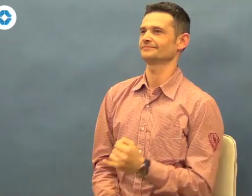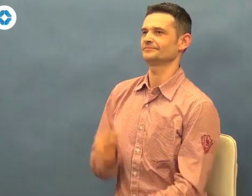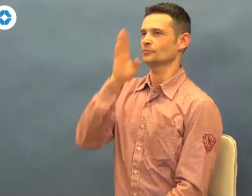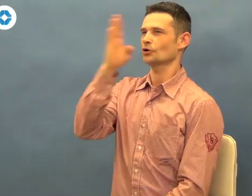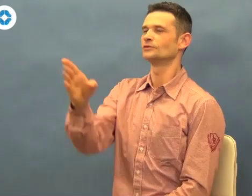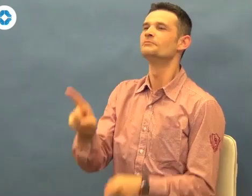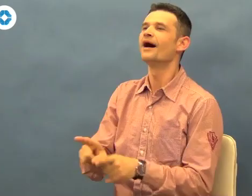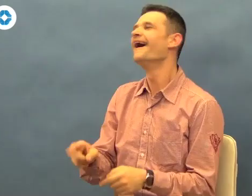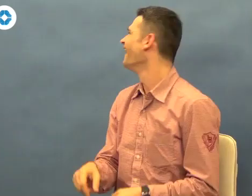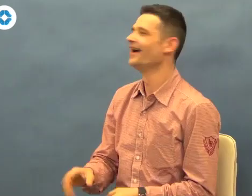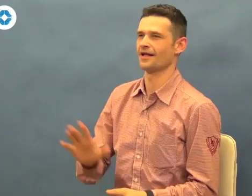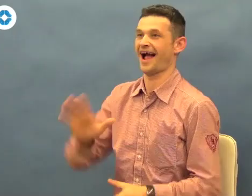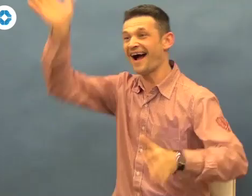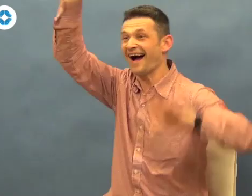Nie rozglądała się na boki, nie machała.